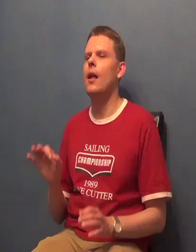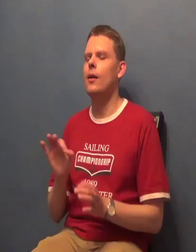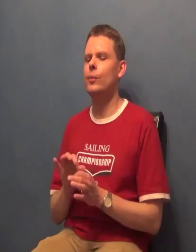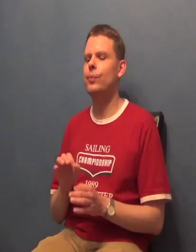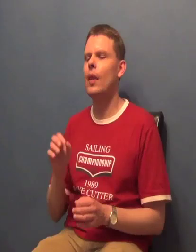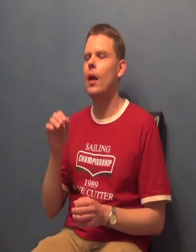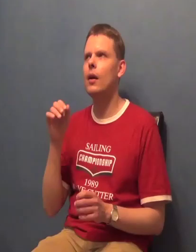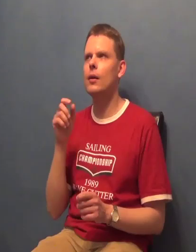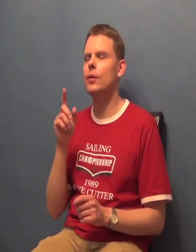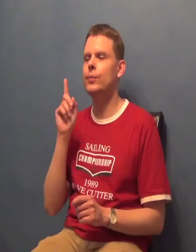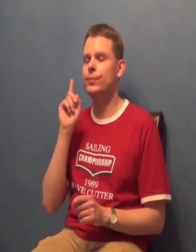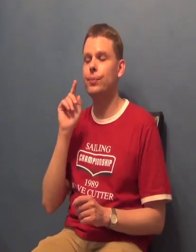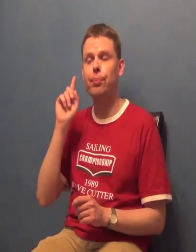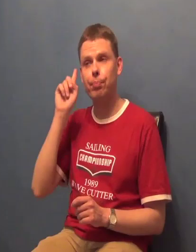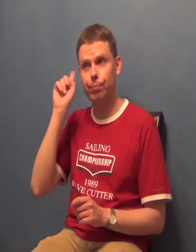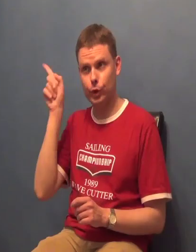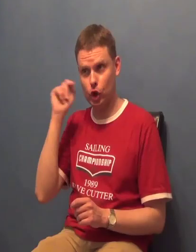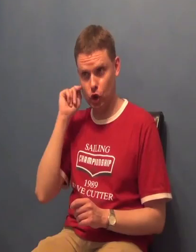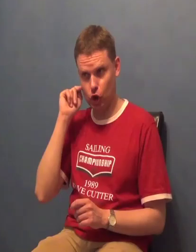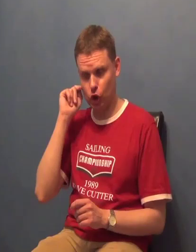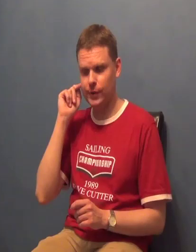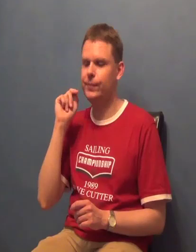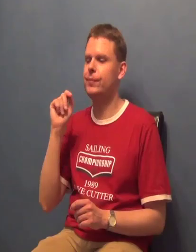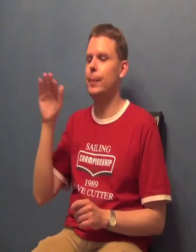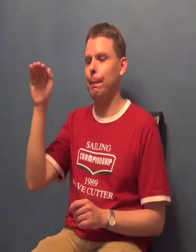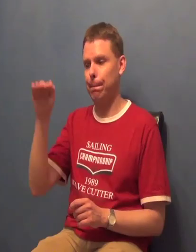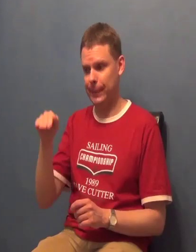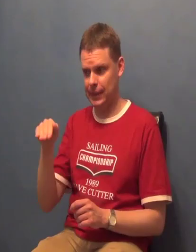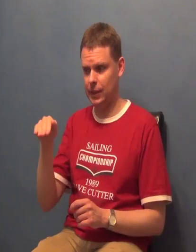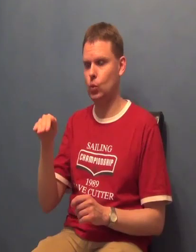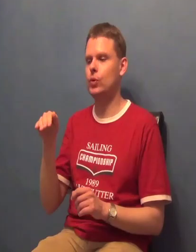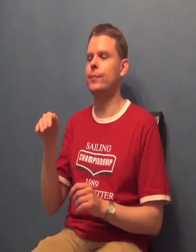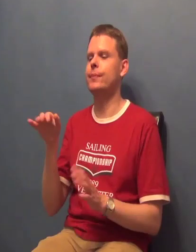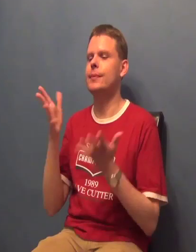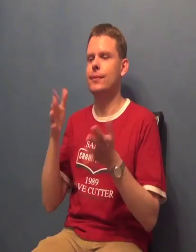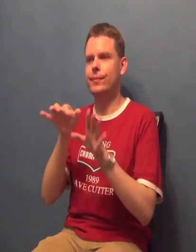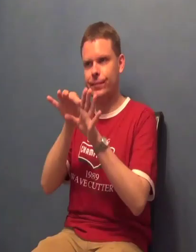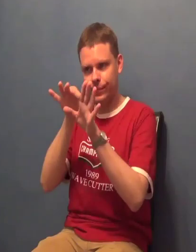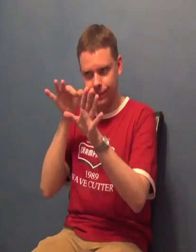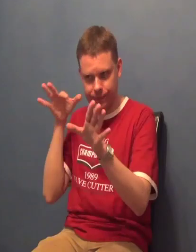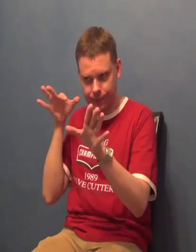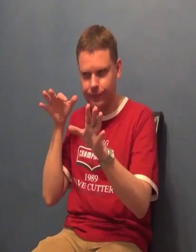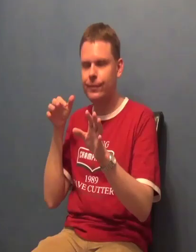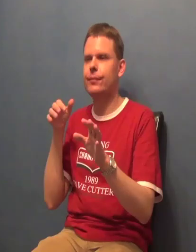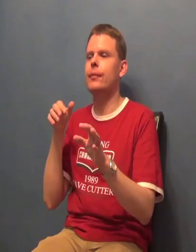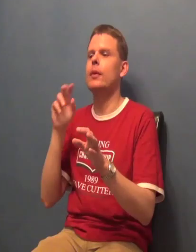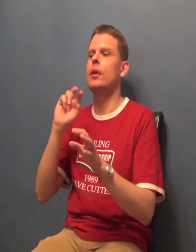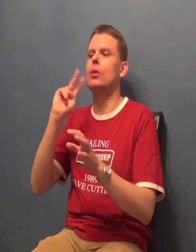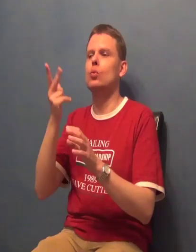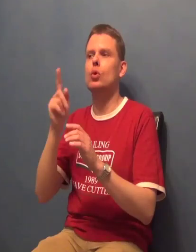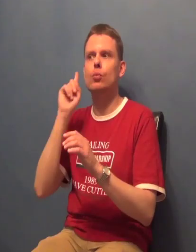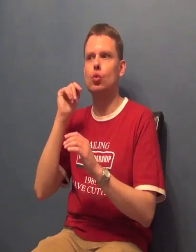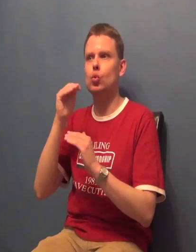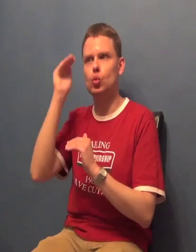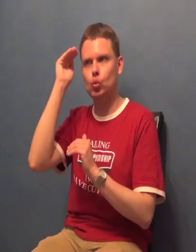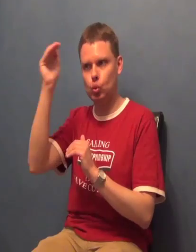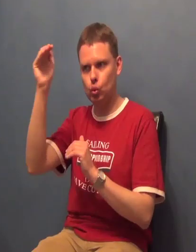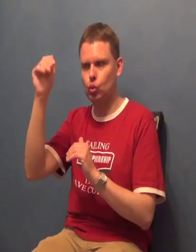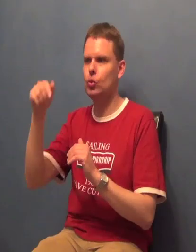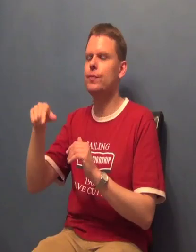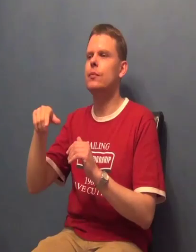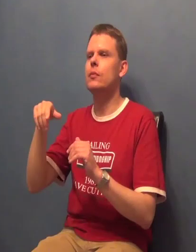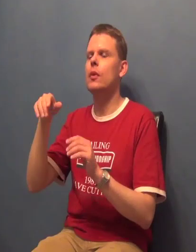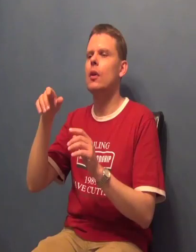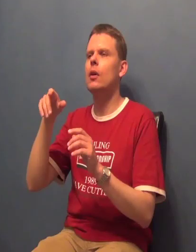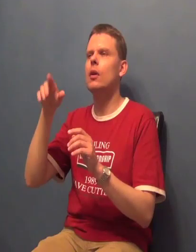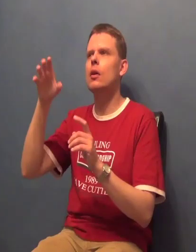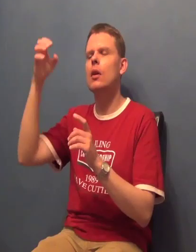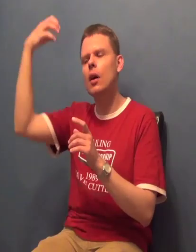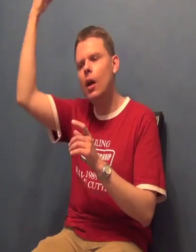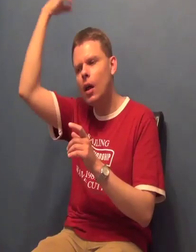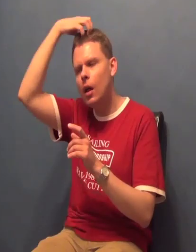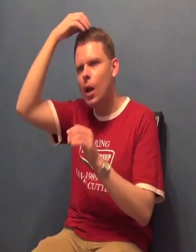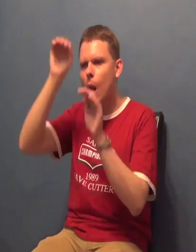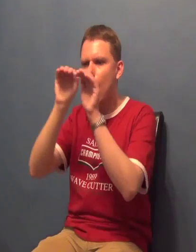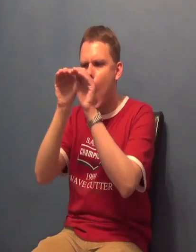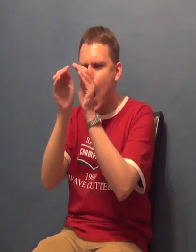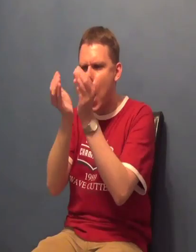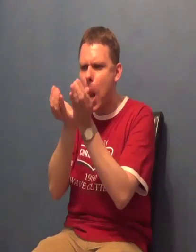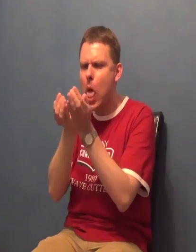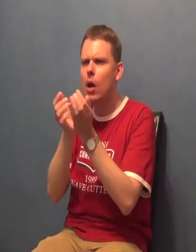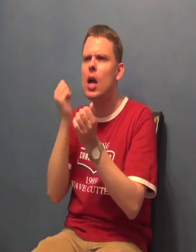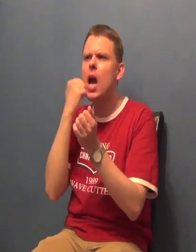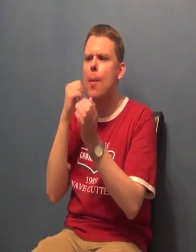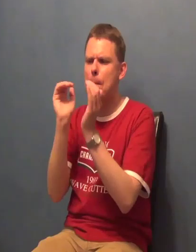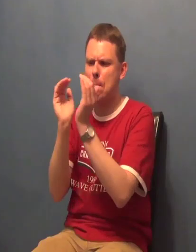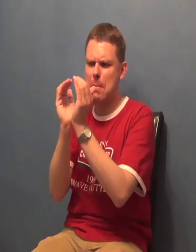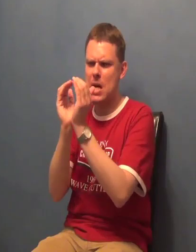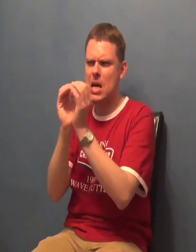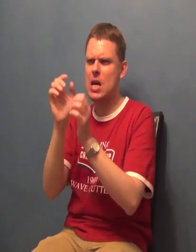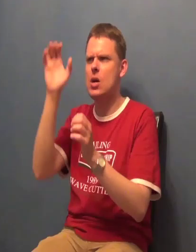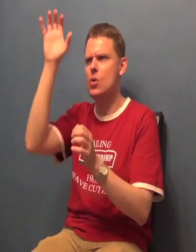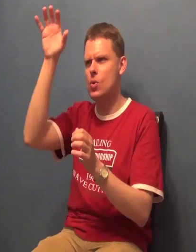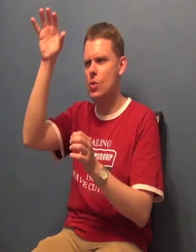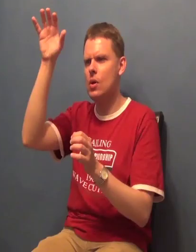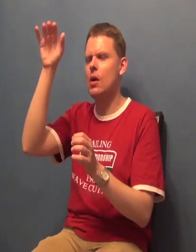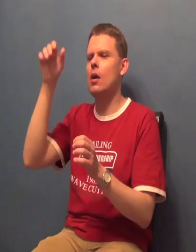W pewnym momencie... mała myszka chce strzelać z łuku, a druga myszka, duża, ma na głowie małe okrągłe jabłko.